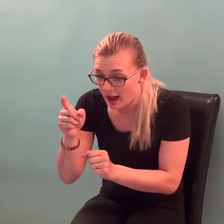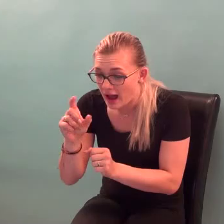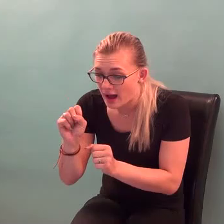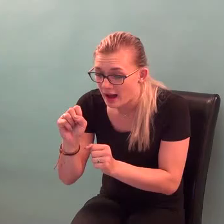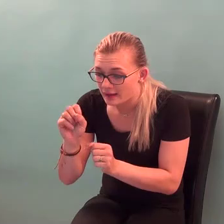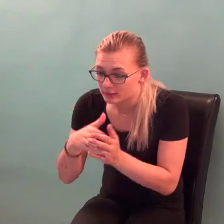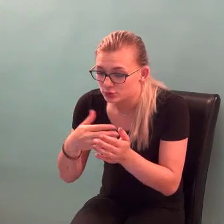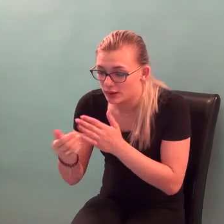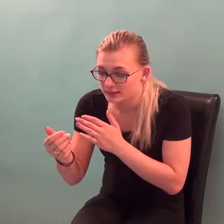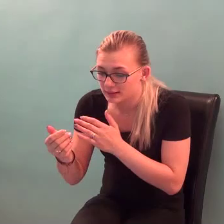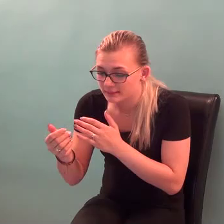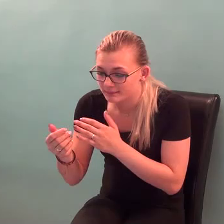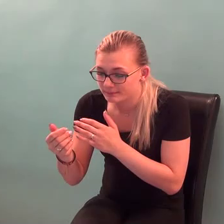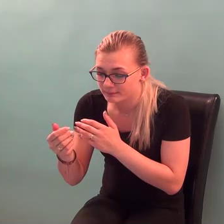A na przykład...